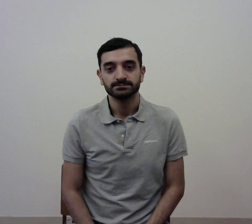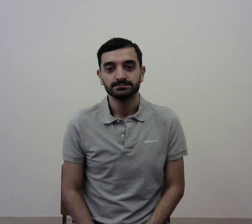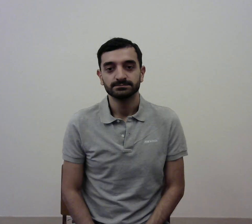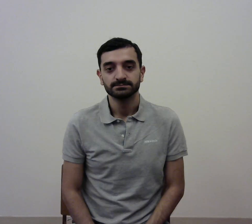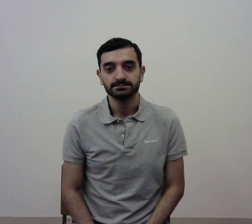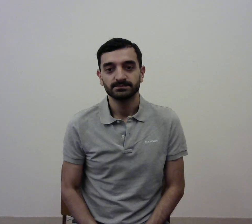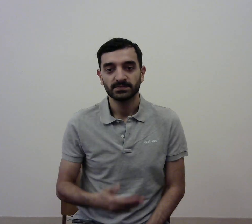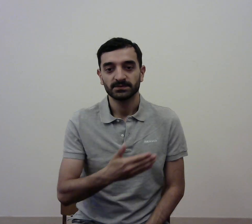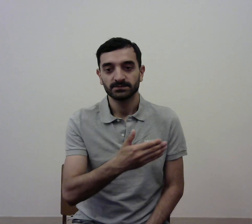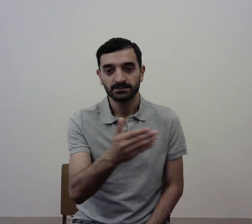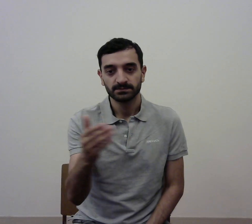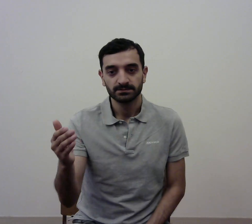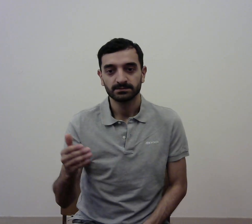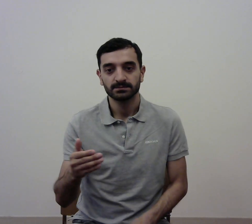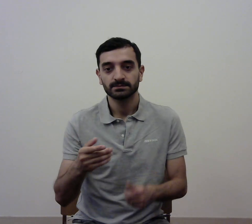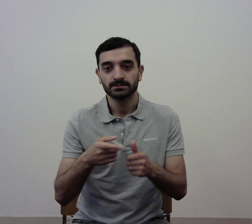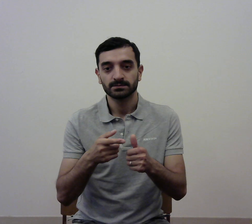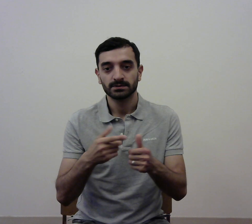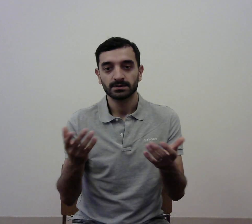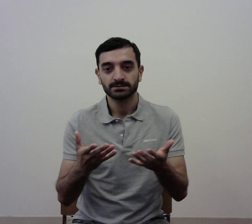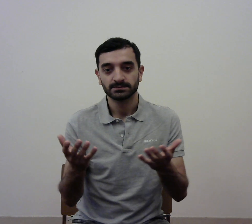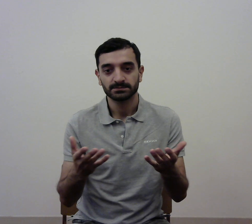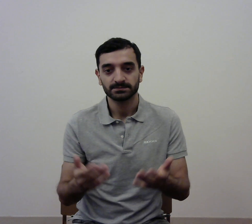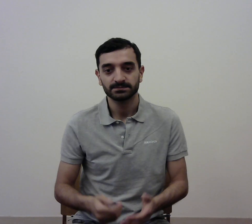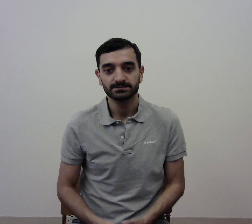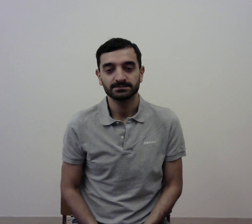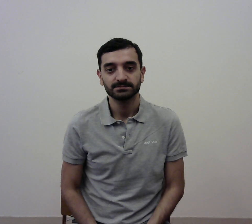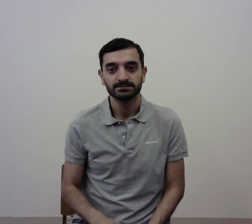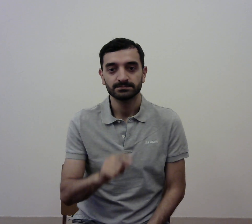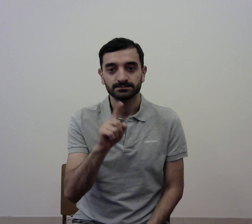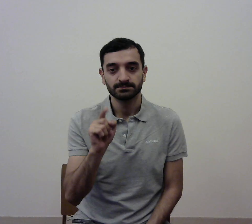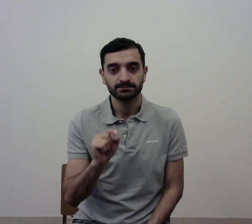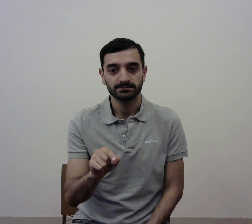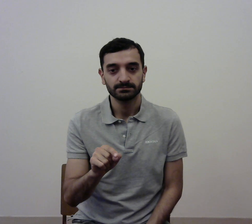Sizin adınız nədir?